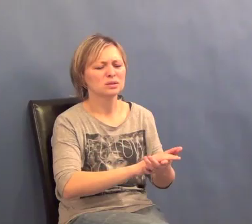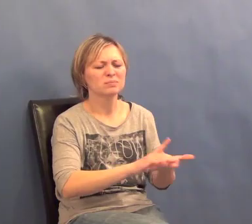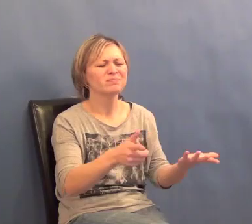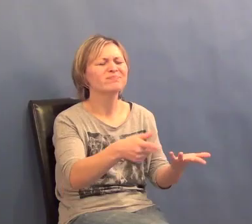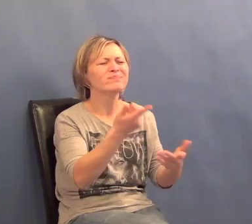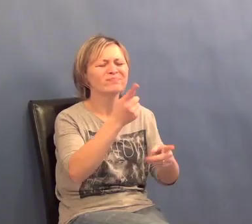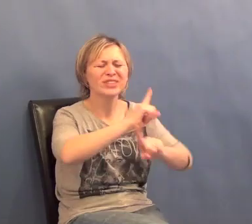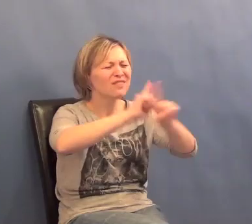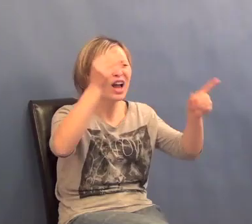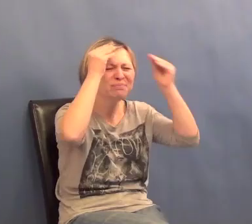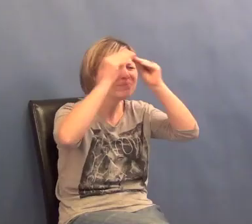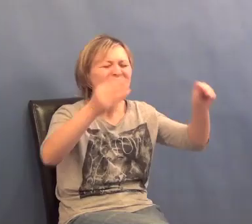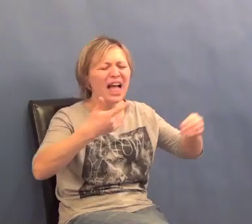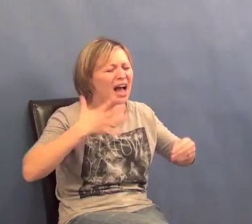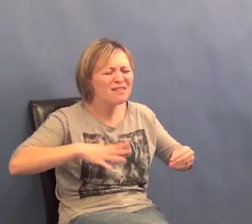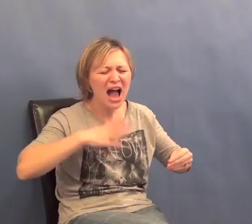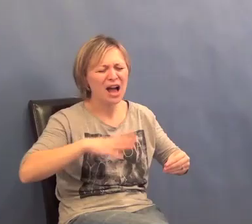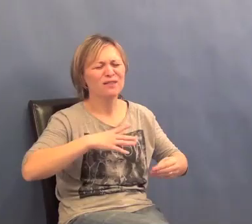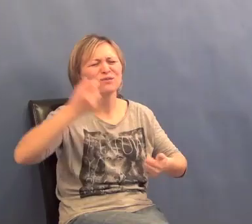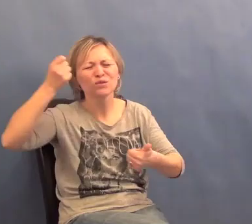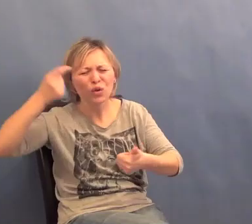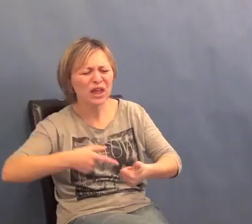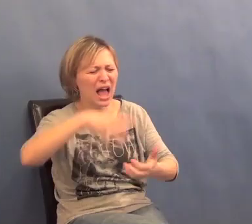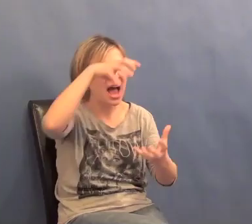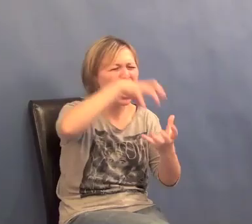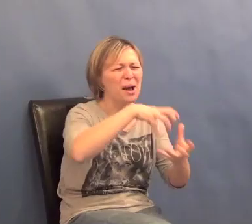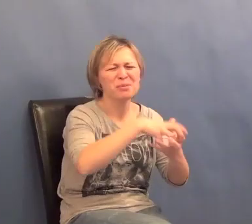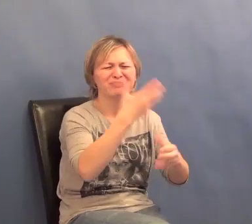To uprzedza, że nie wolno i nie warto pić wódki i jednocześnie jeść hamburgera.